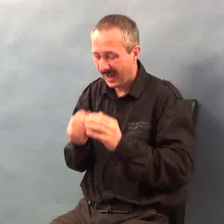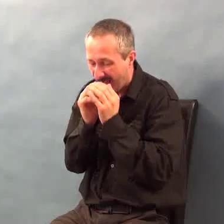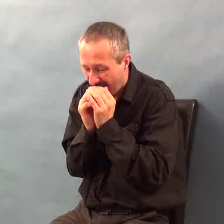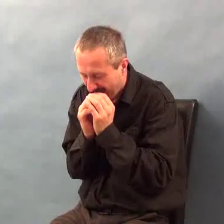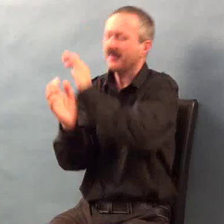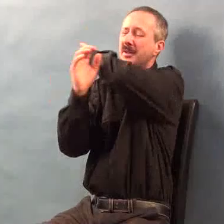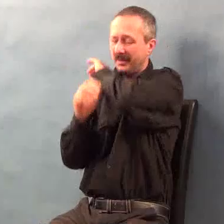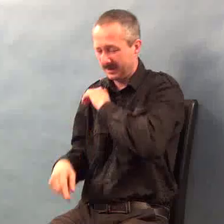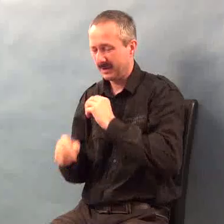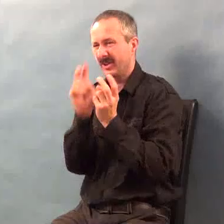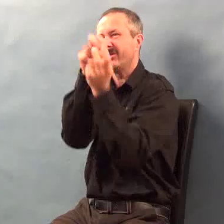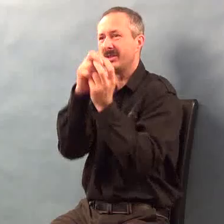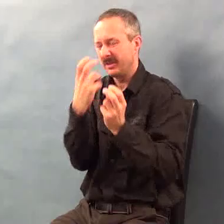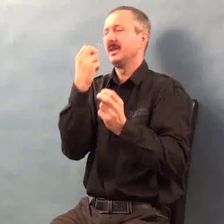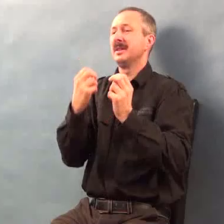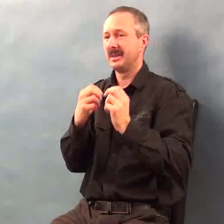Mało brakowało, aby kret ugryzł chłopca w nos.